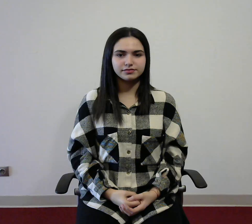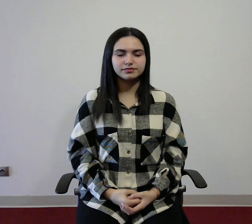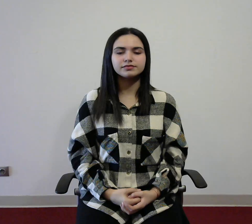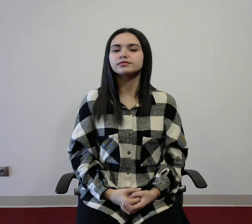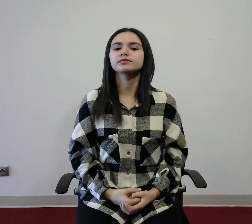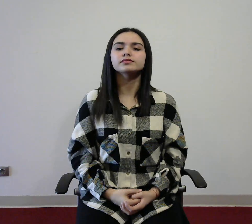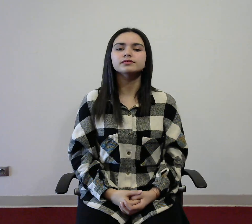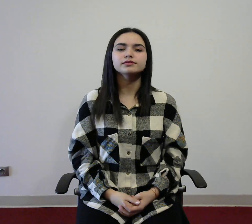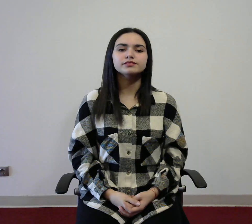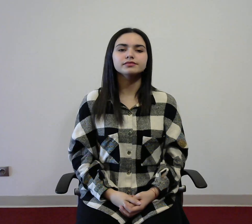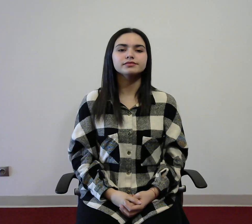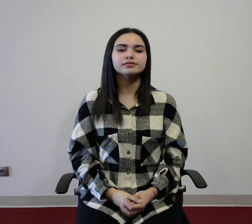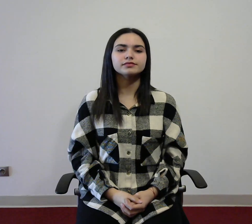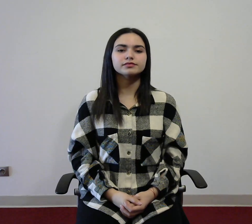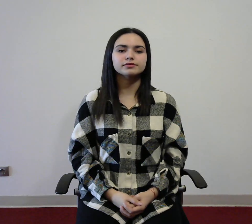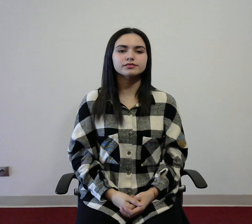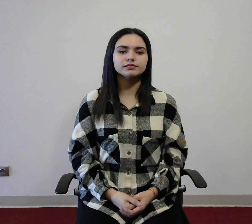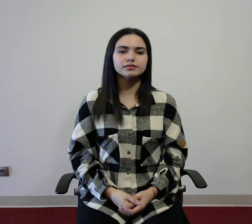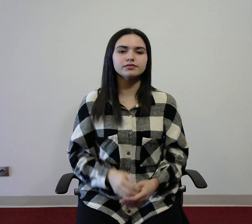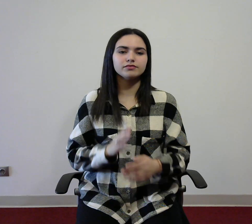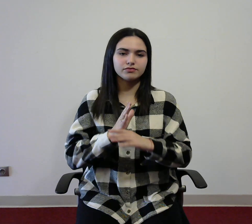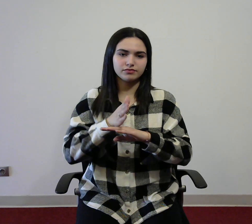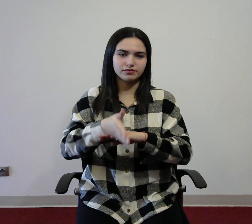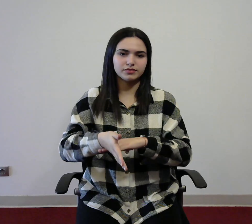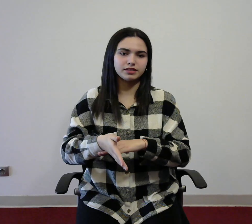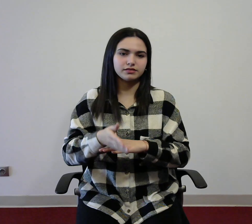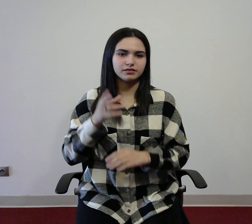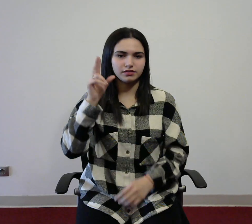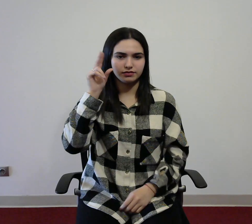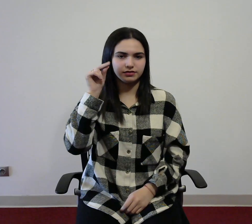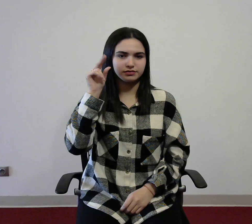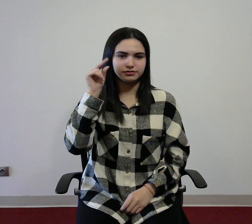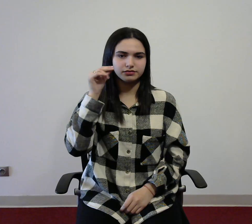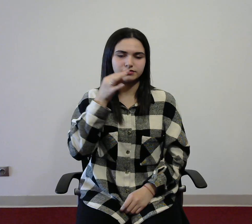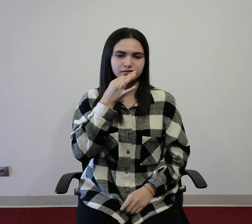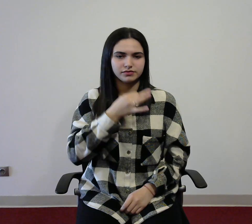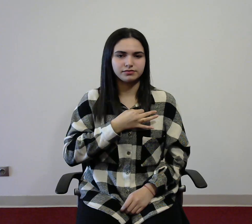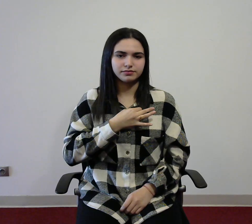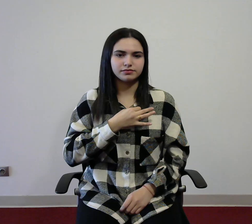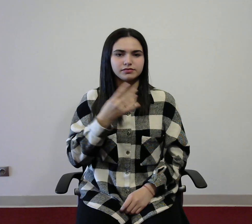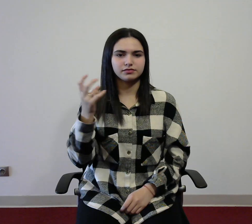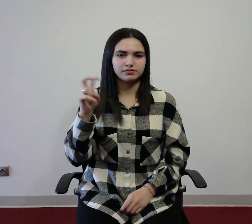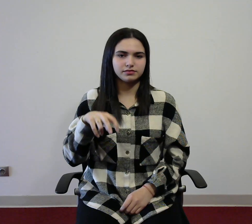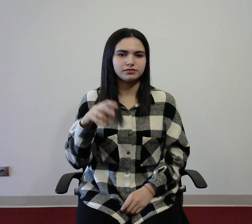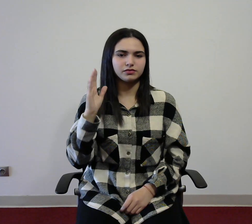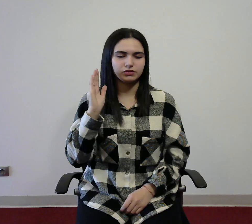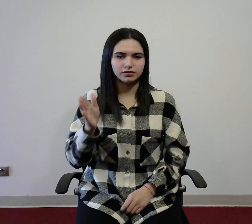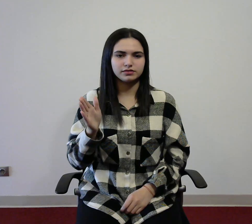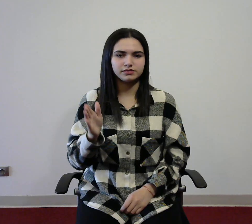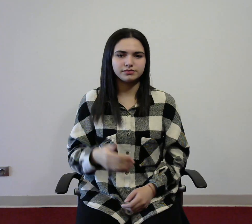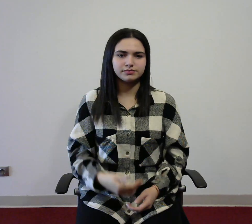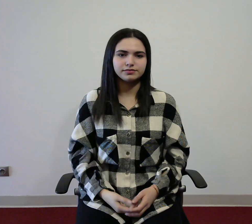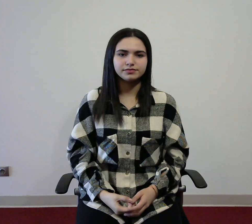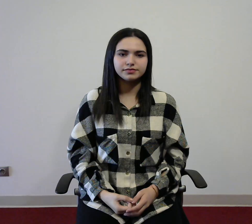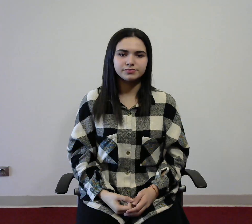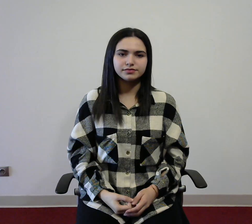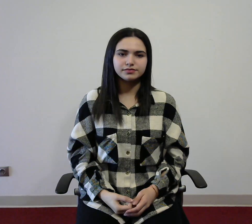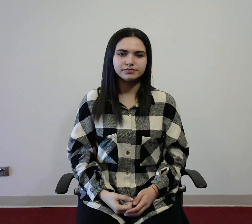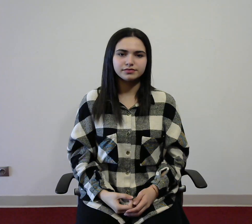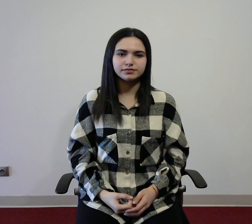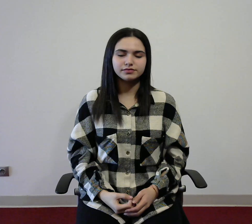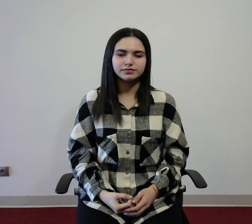Müraciətimə nə vaxt cavab gələcək?